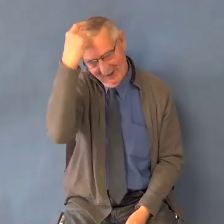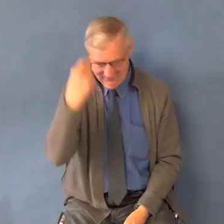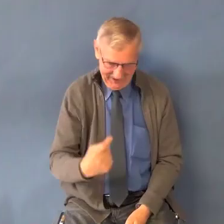No.